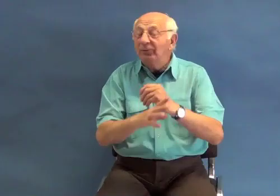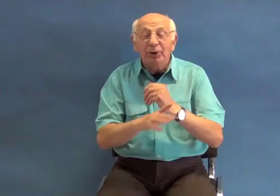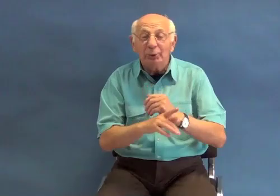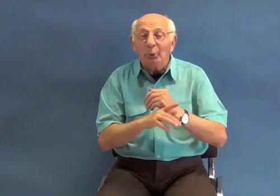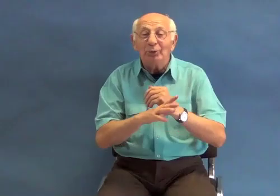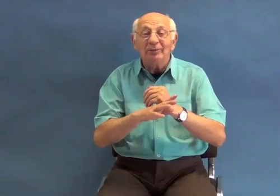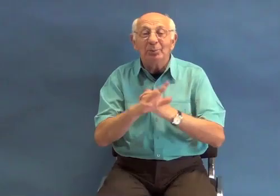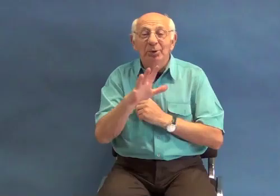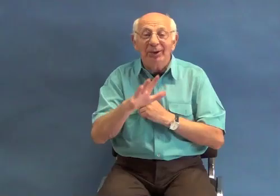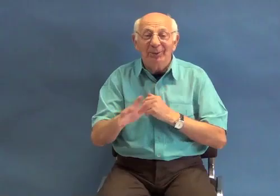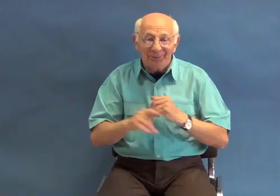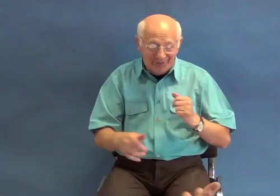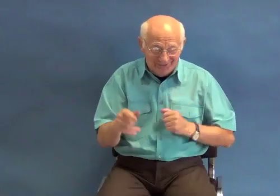Dziewięćdziesiąt pięć.